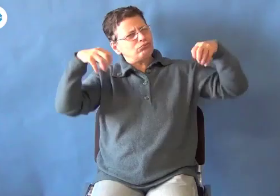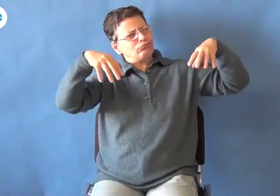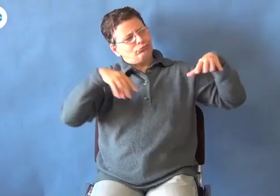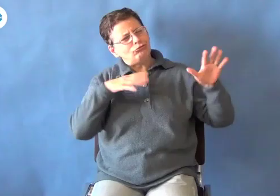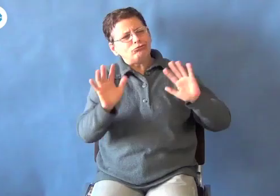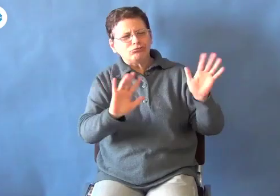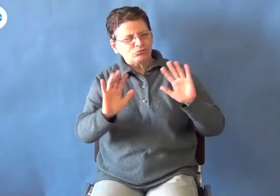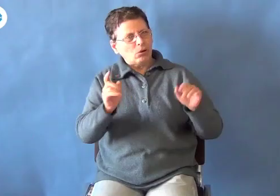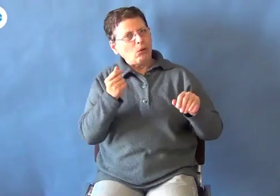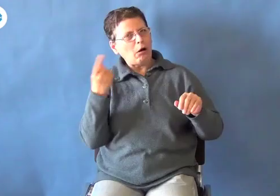Mogłabym je myć pod prysznicem.